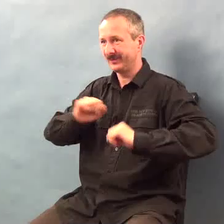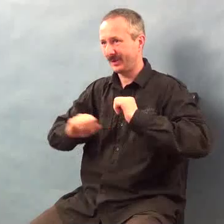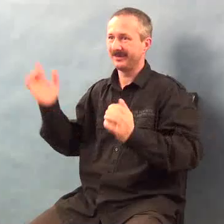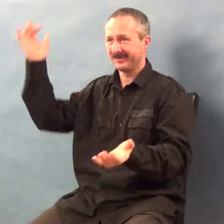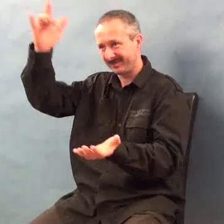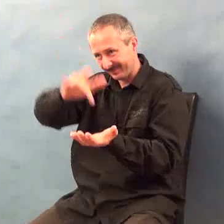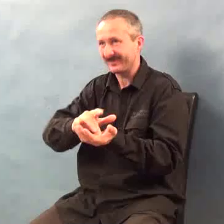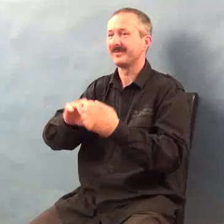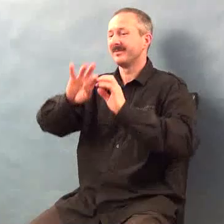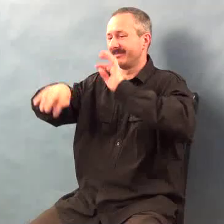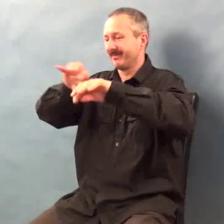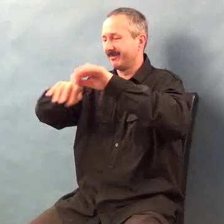Dojechał na miejsce, wszyscy wysiedli.